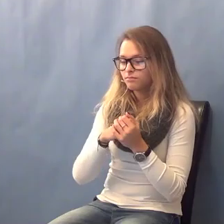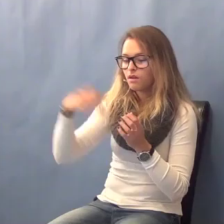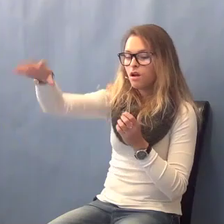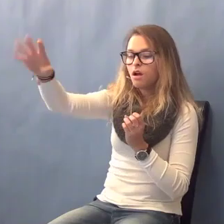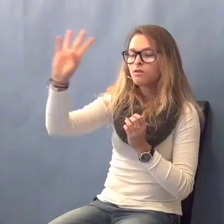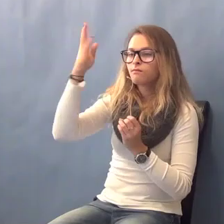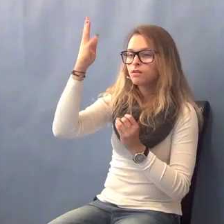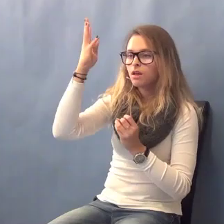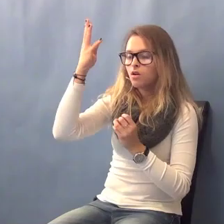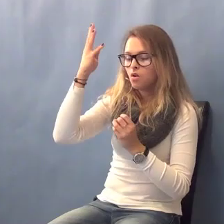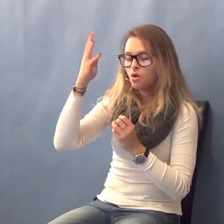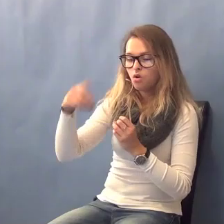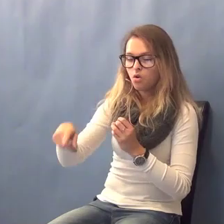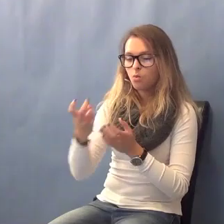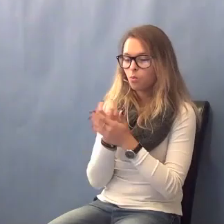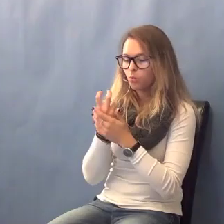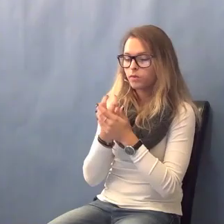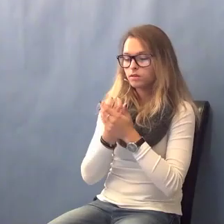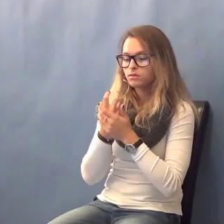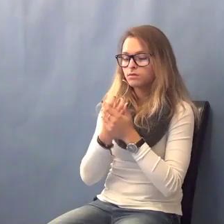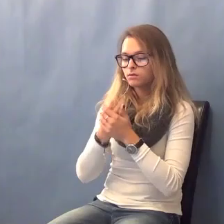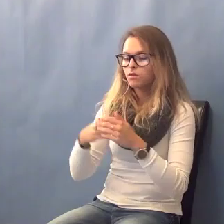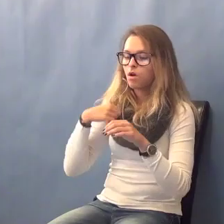Ej, na czwartego lutego?